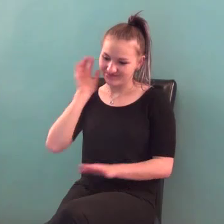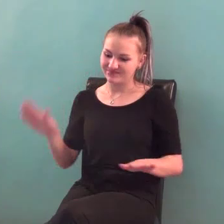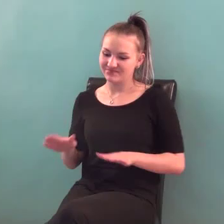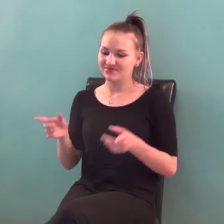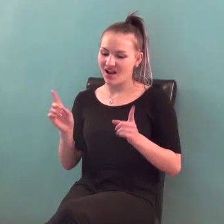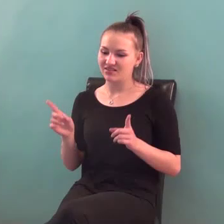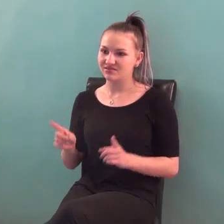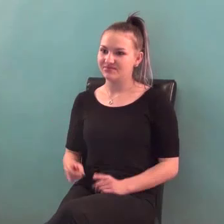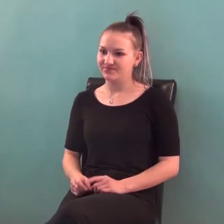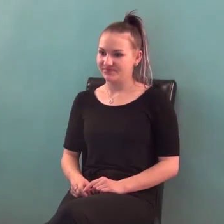Zakaz pływania.